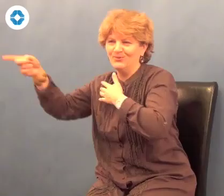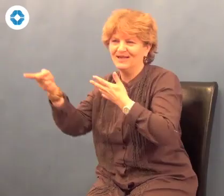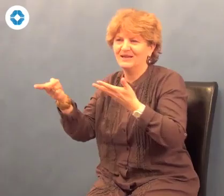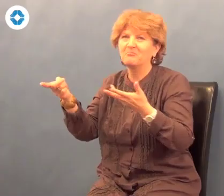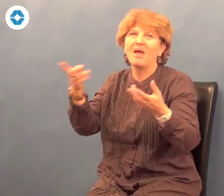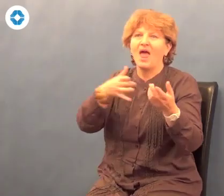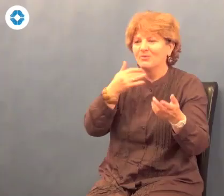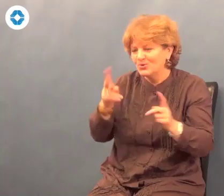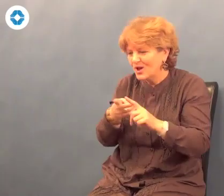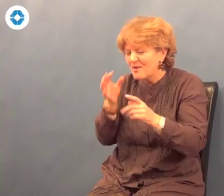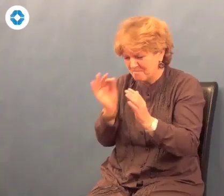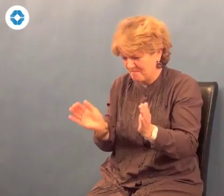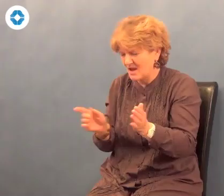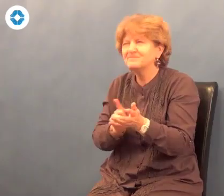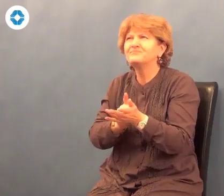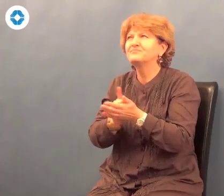Pies, osa, i ta mała... mysz... mysz...